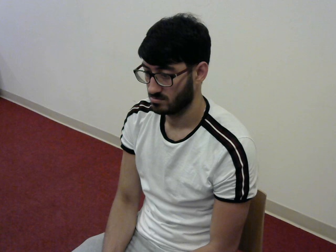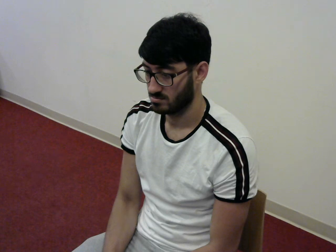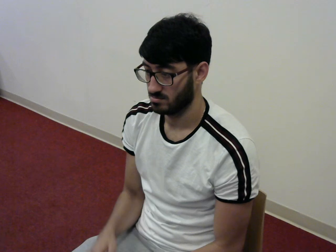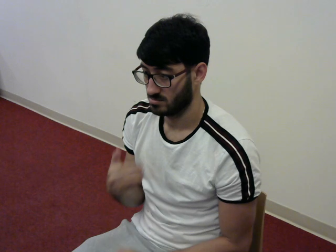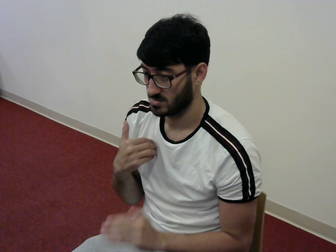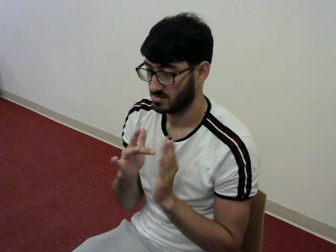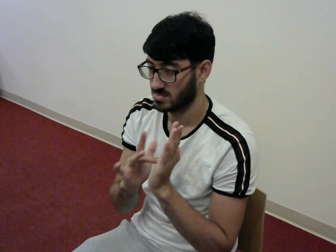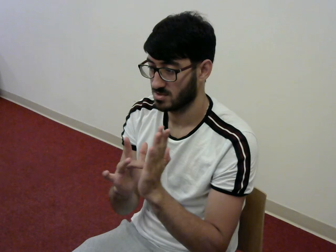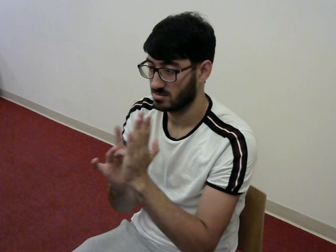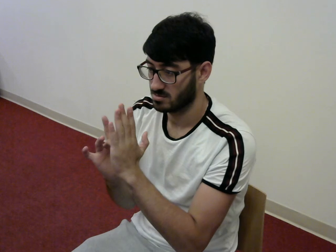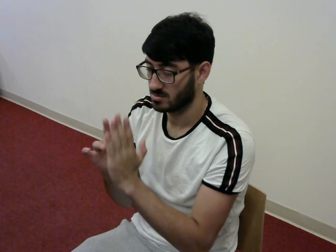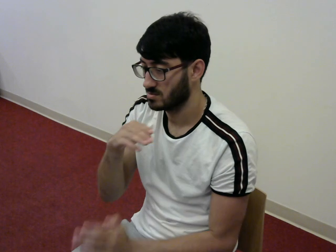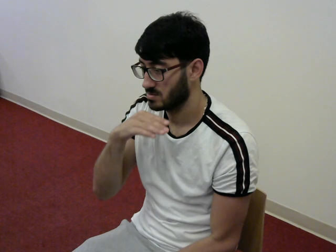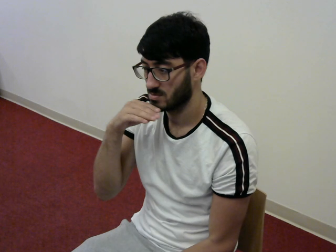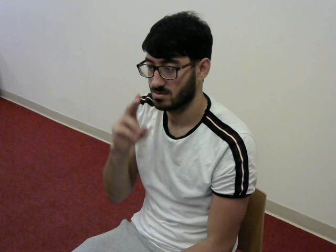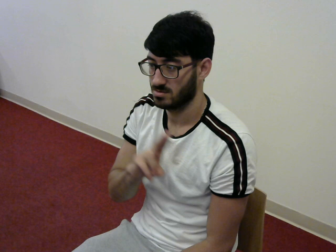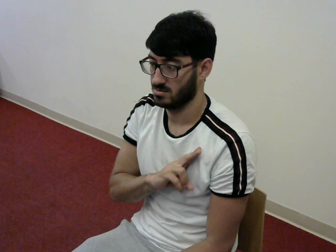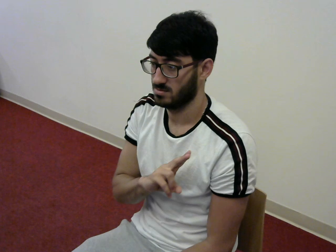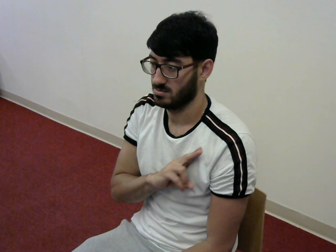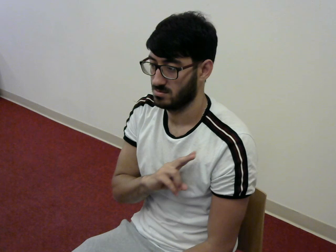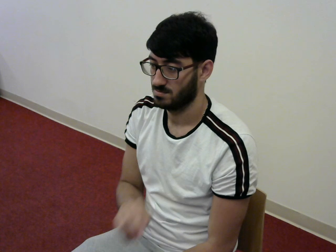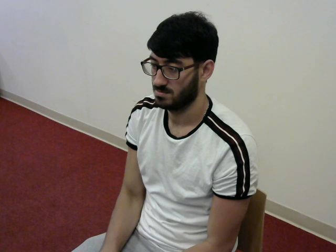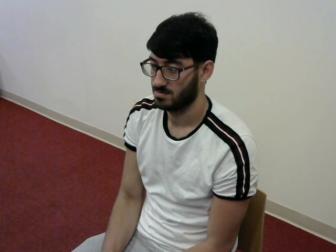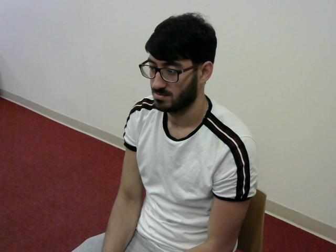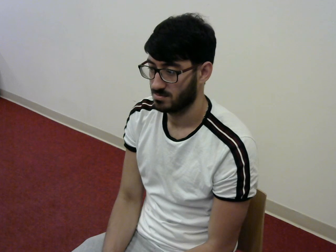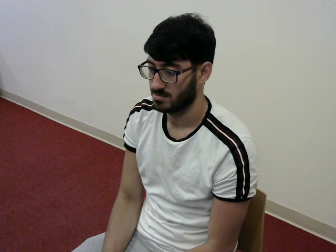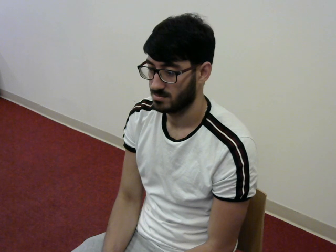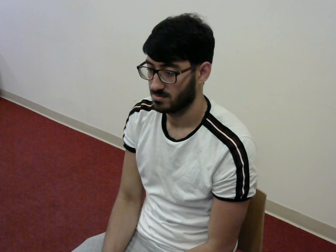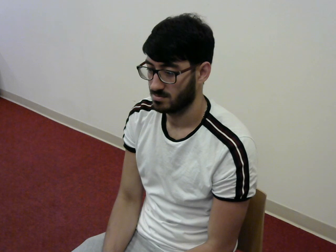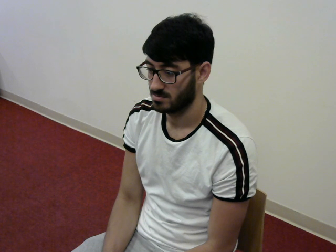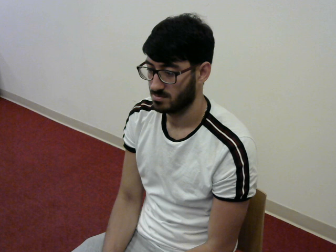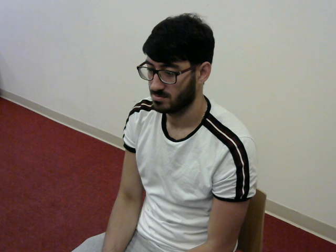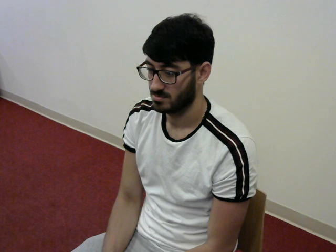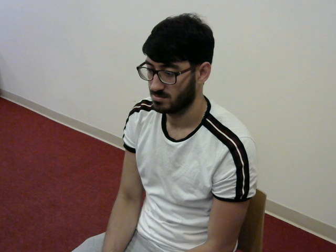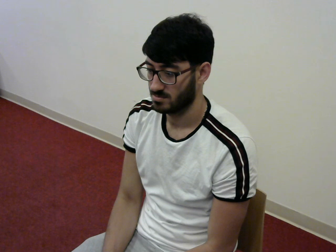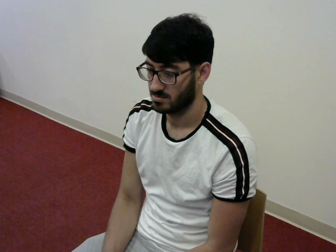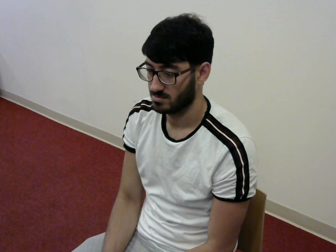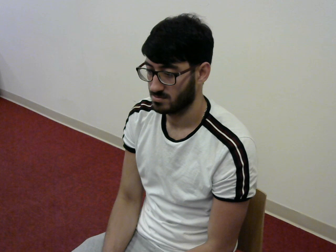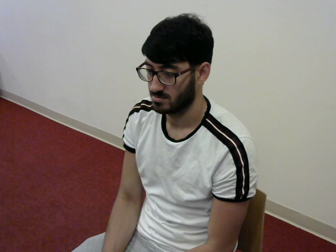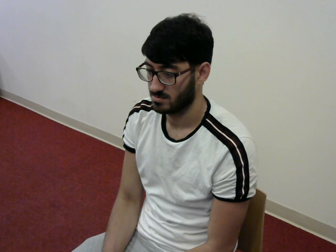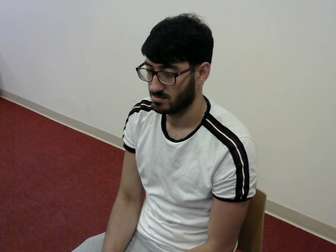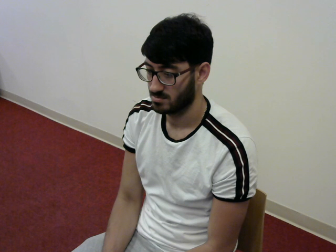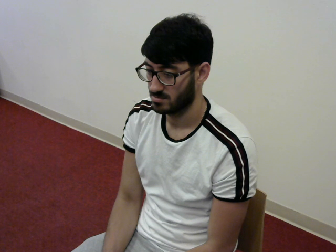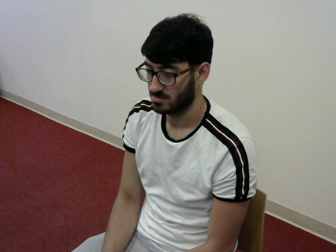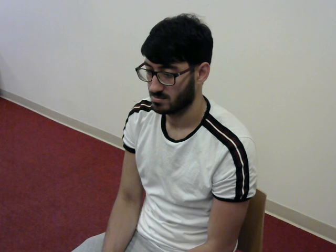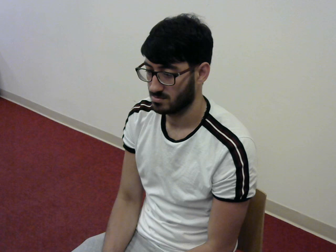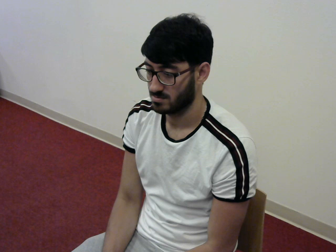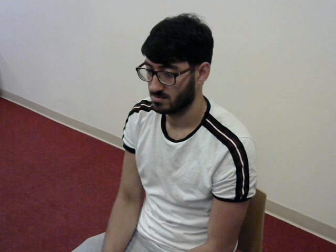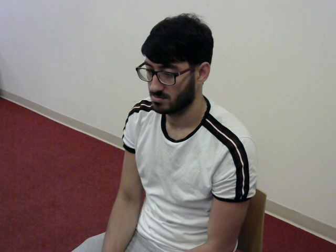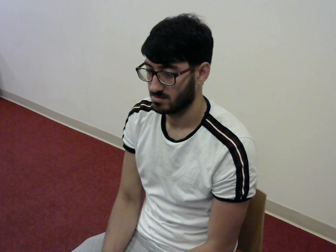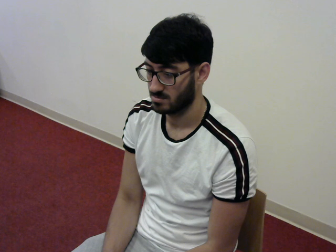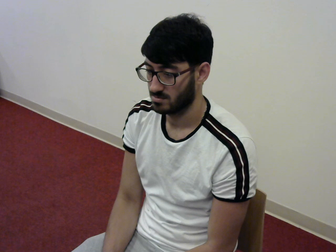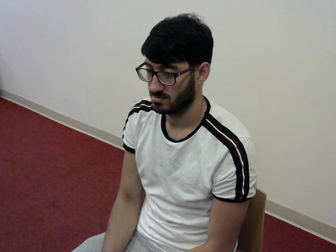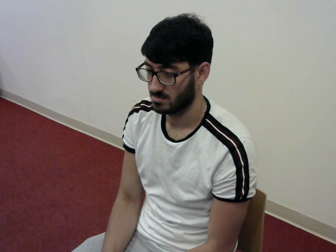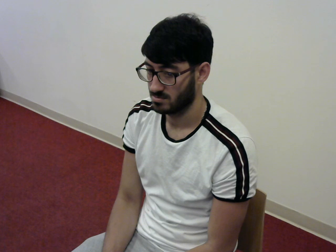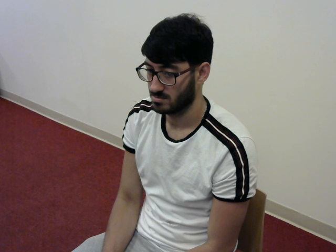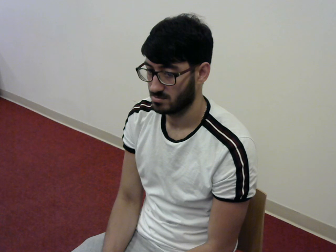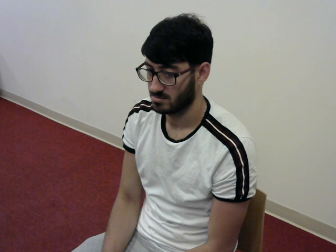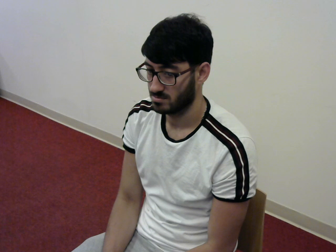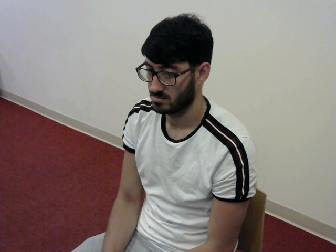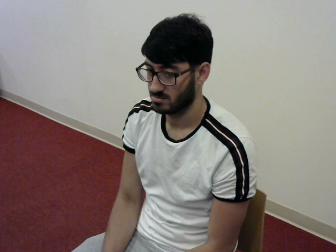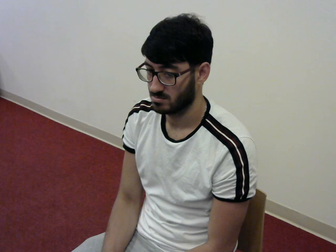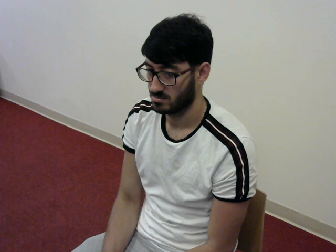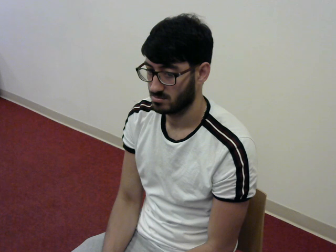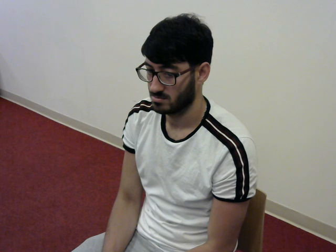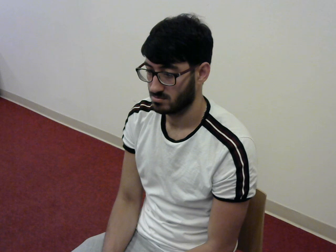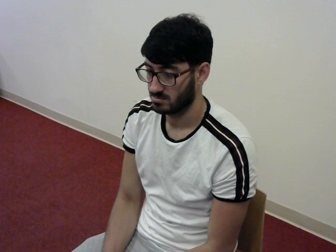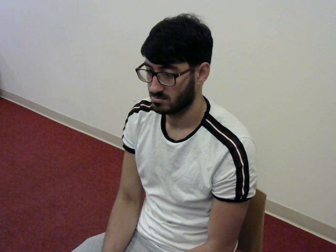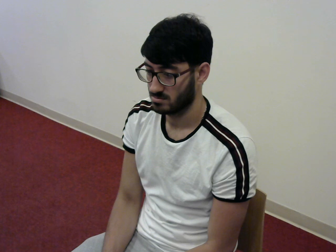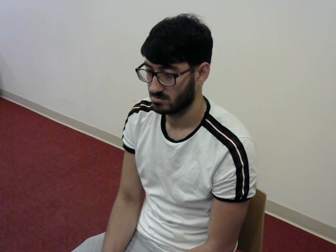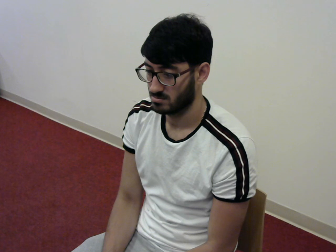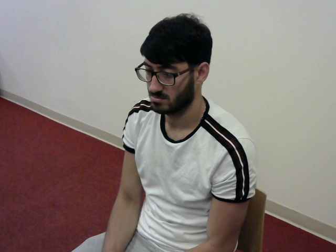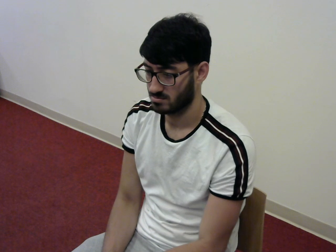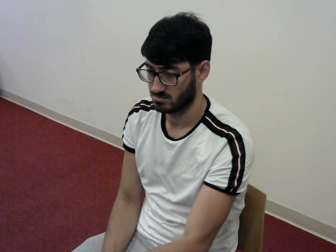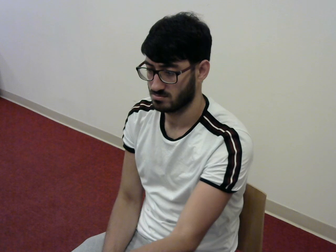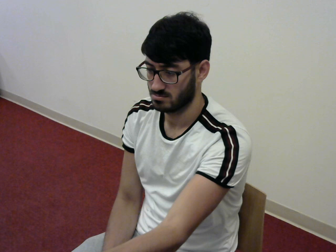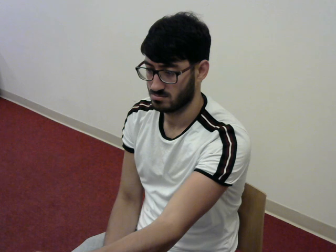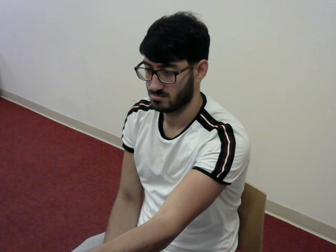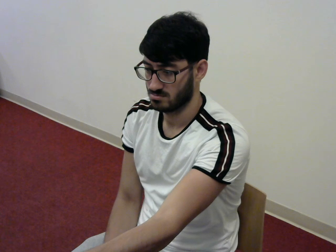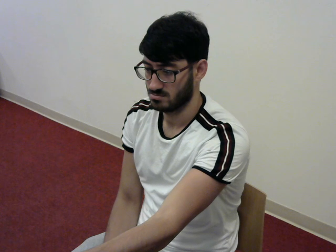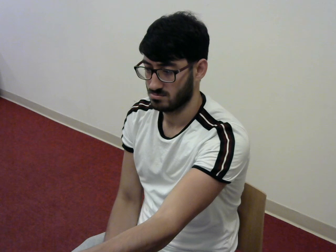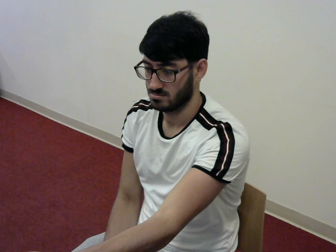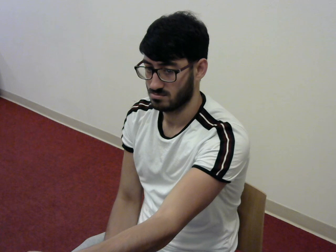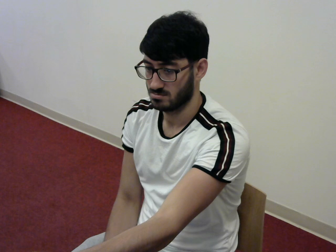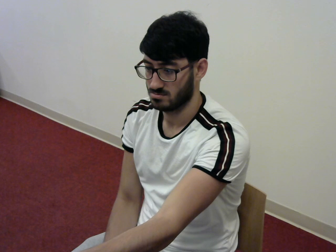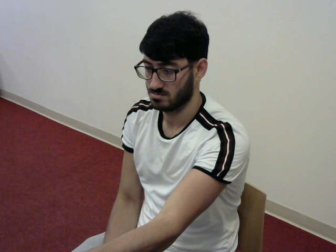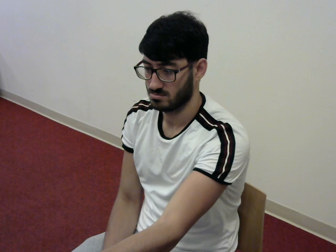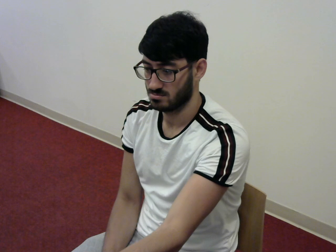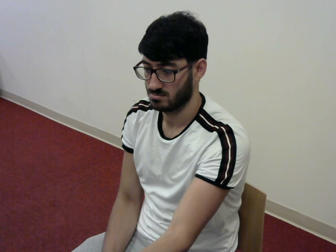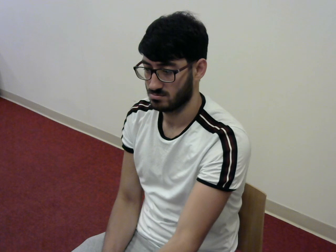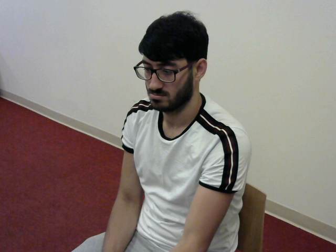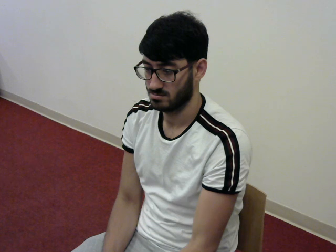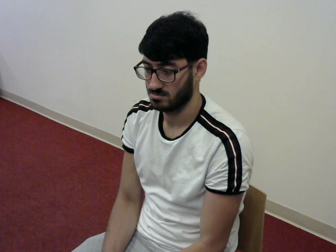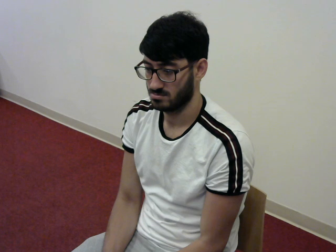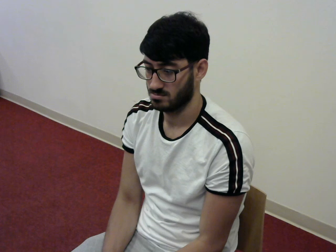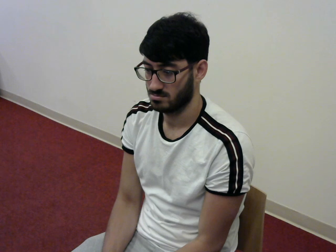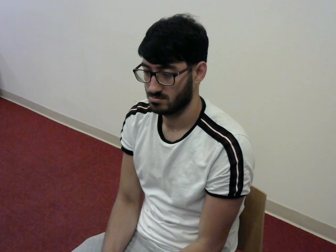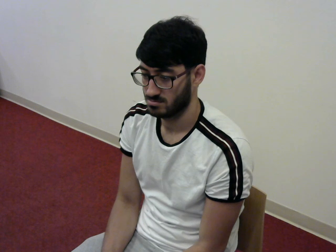Mən səyahət etməyi çox sevirəm